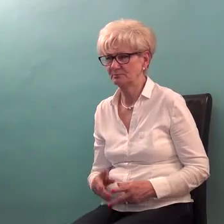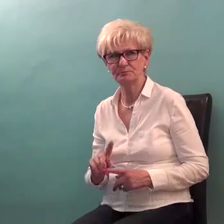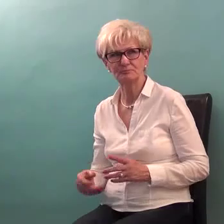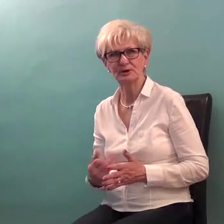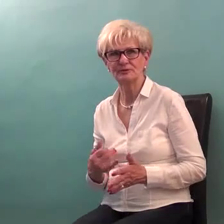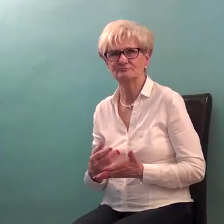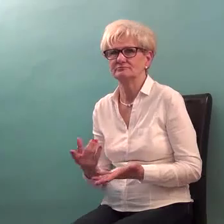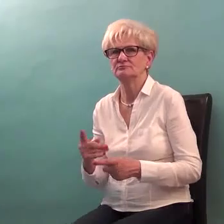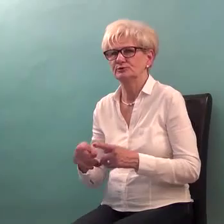Po pracy, po...